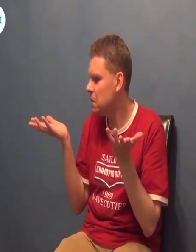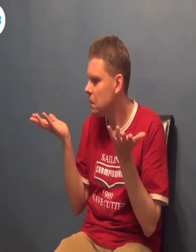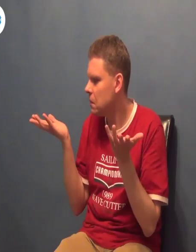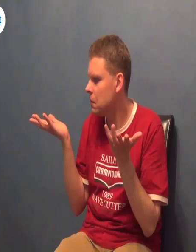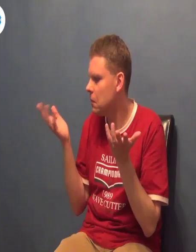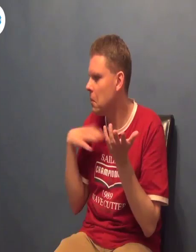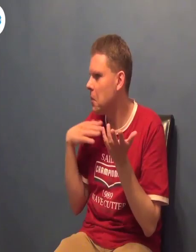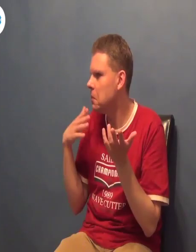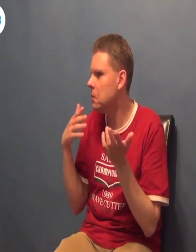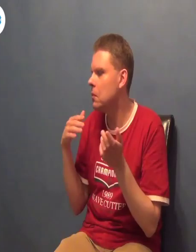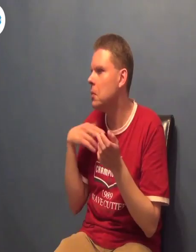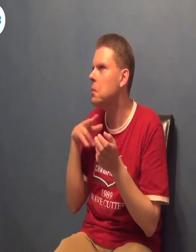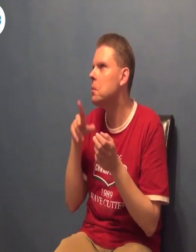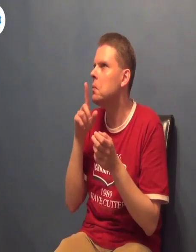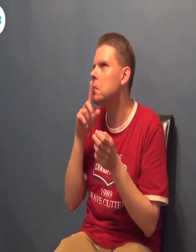Ale pies jest cicho.